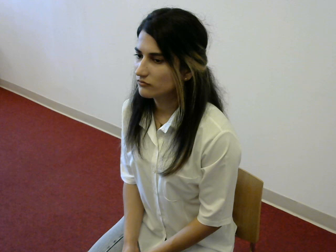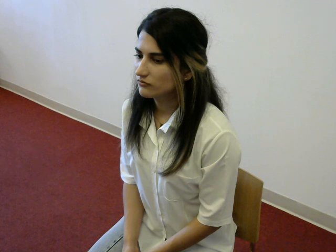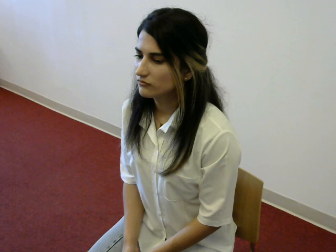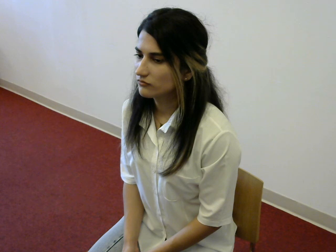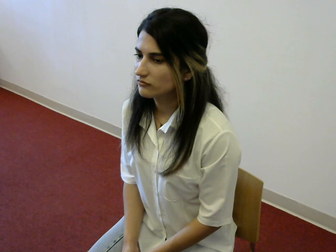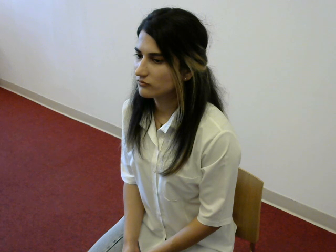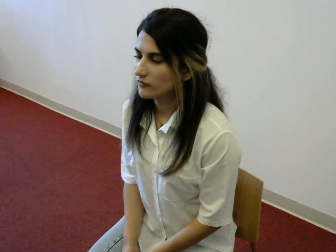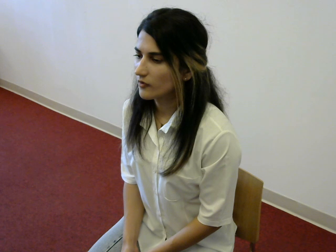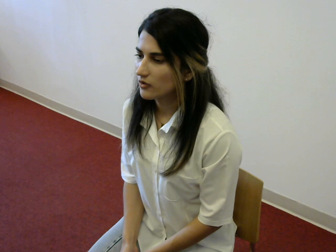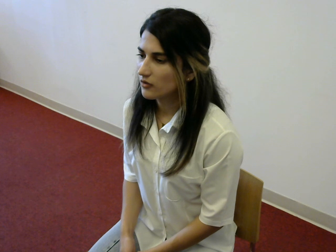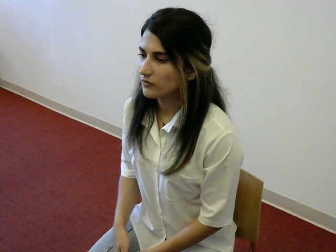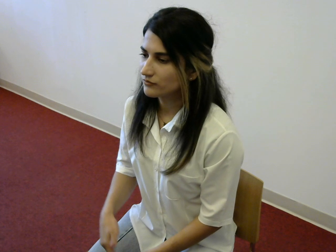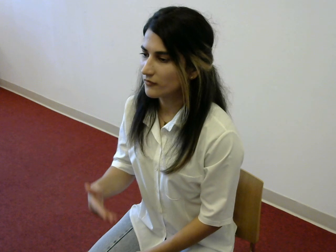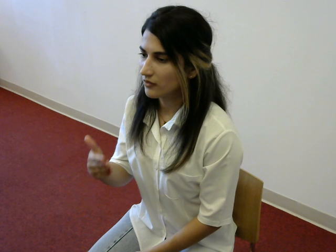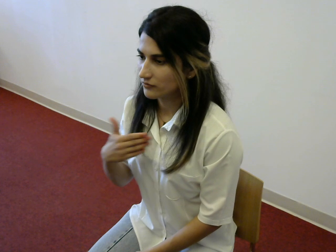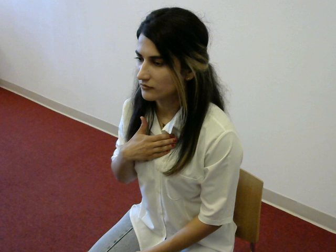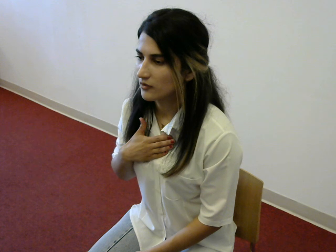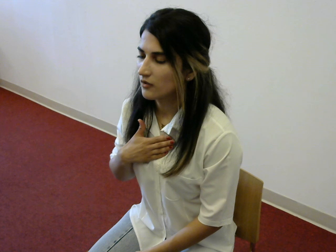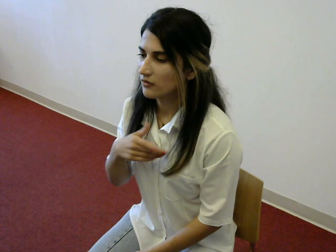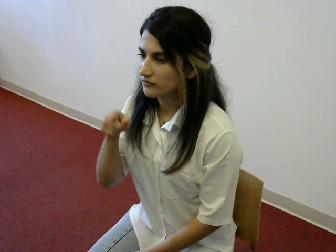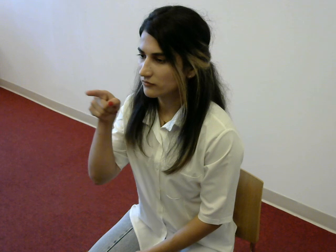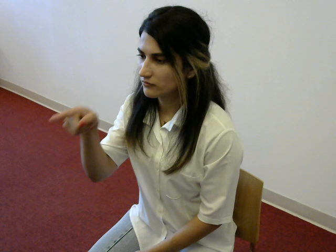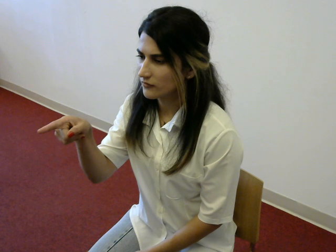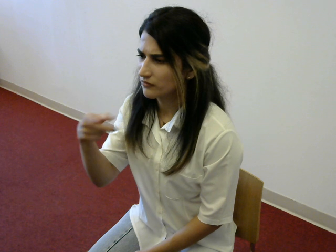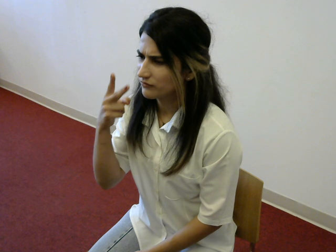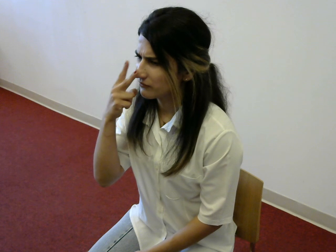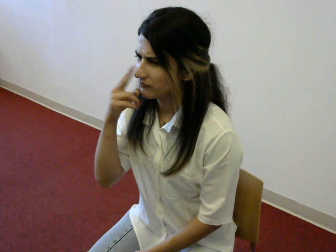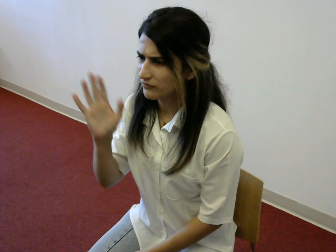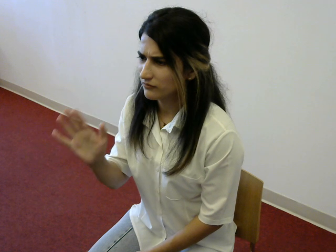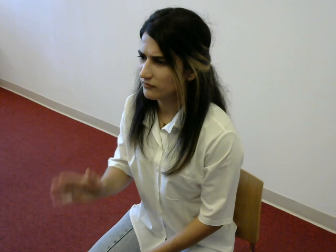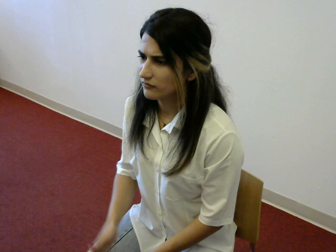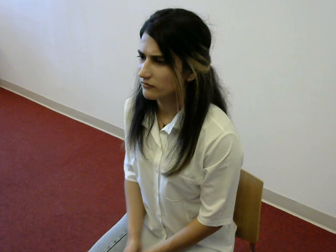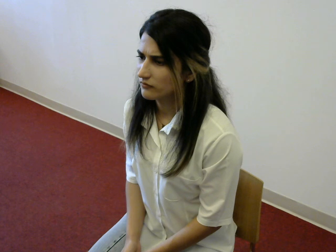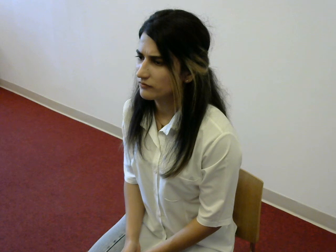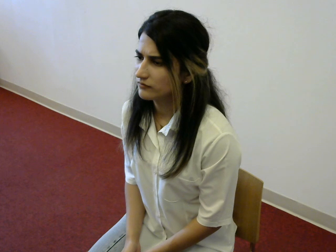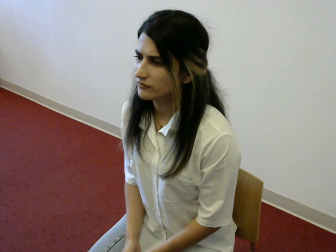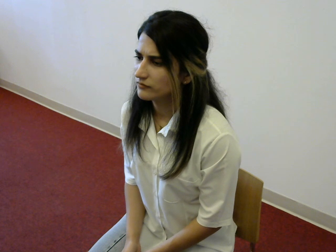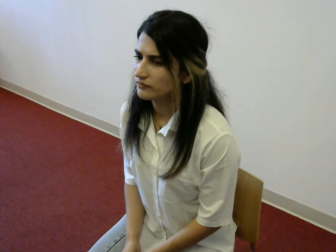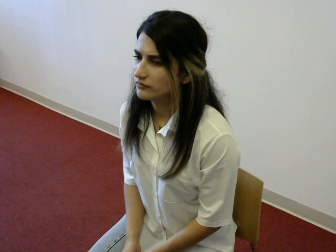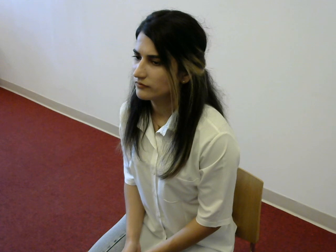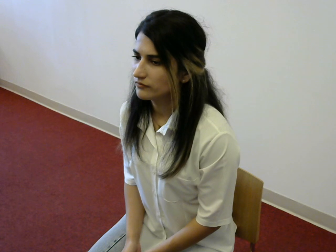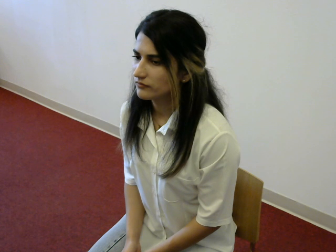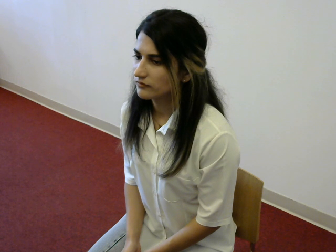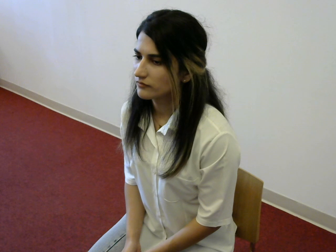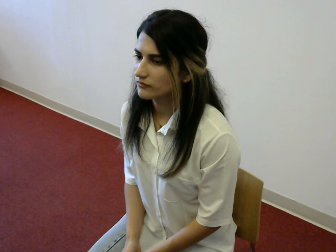Mən sizi görmürəm